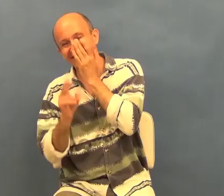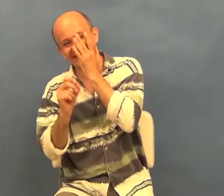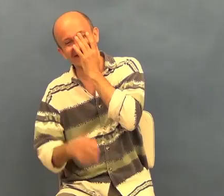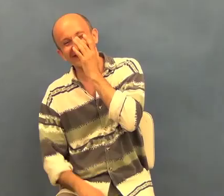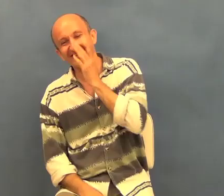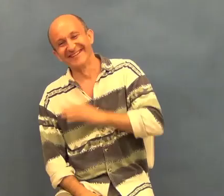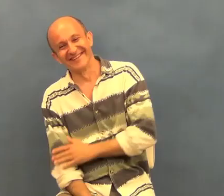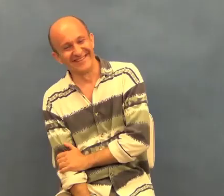Tak, tak.